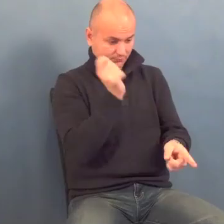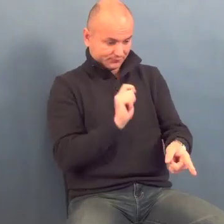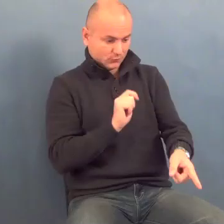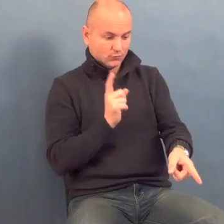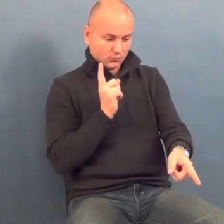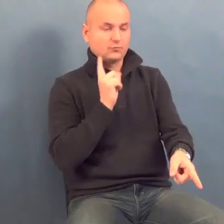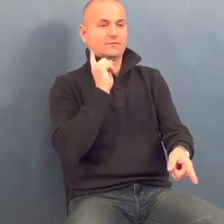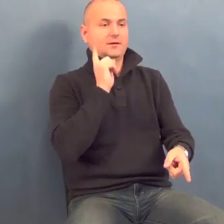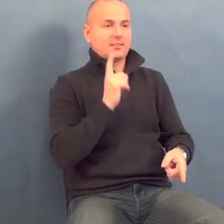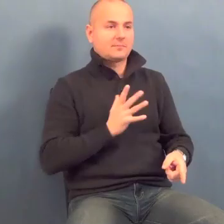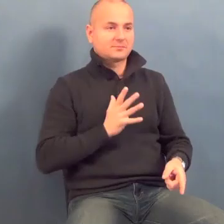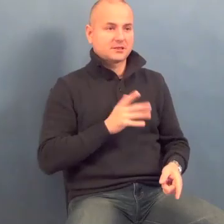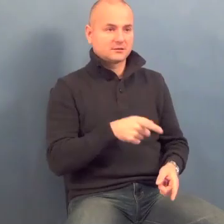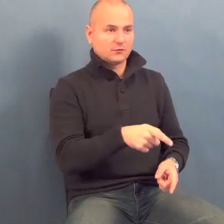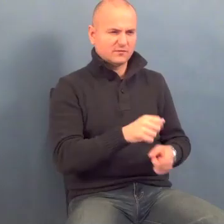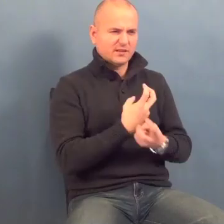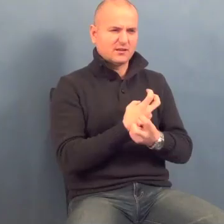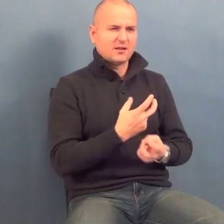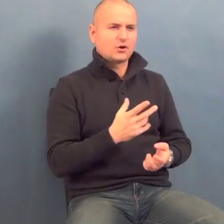Ten szkielet informuje, ostrzega o niebezpieczeństwie.